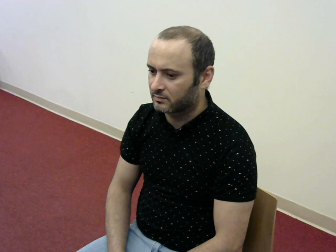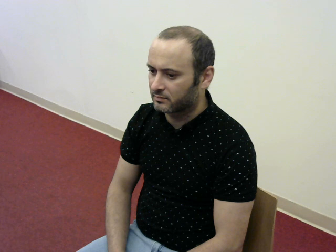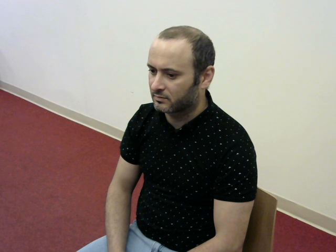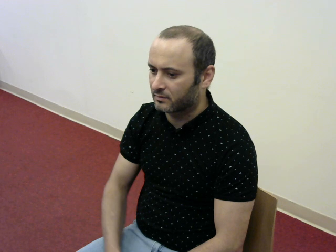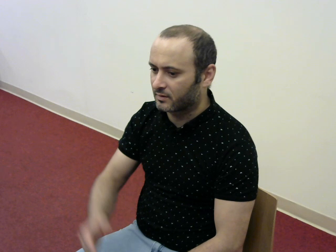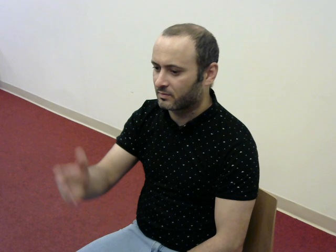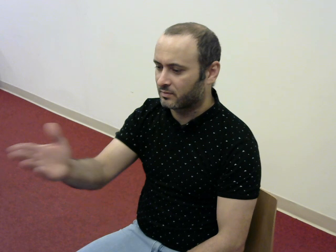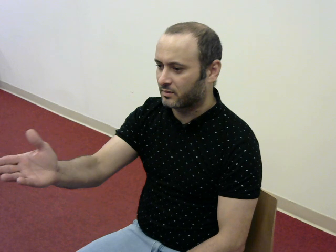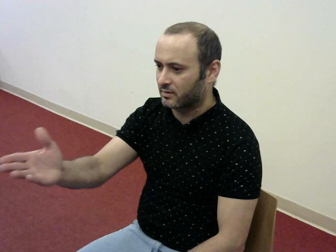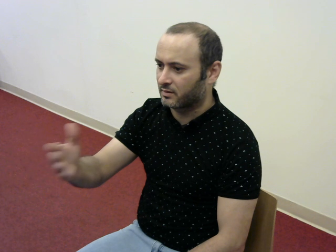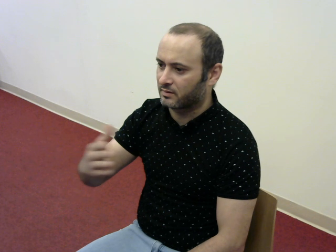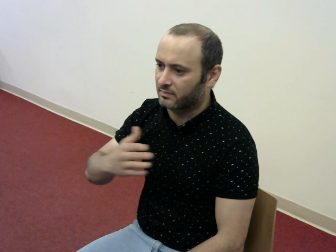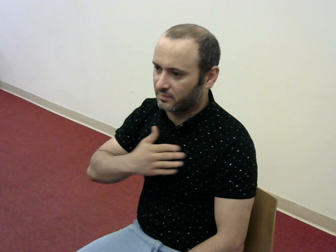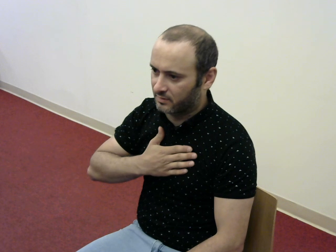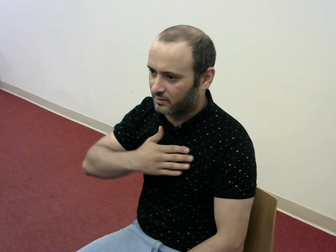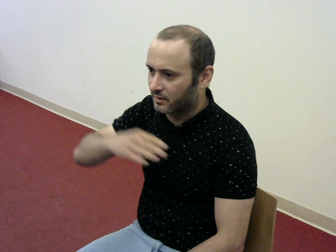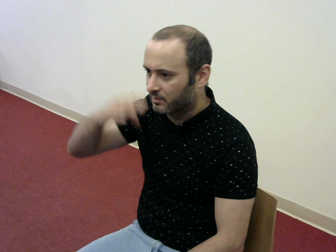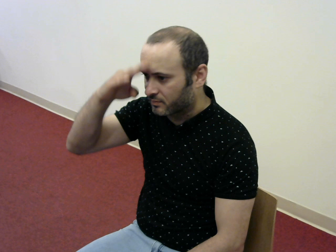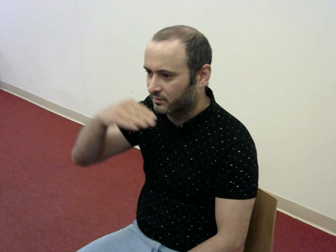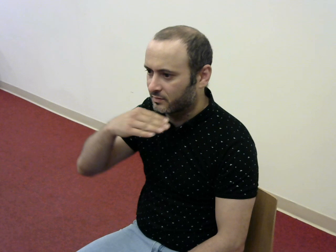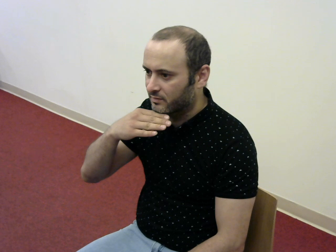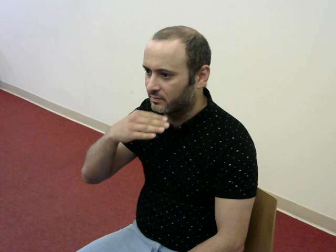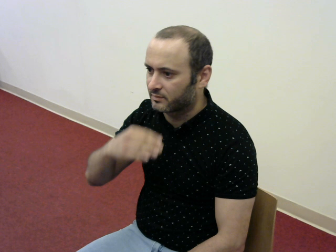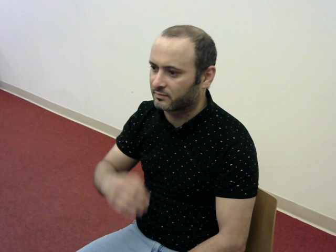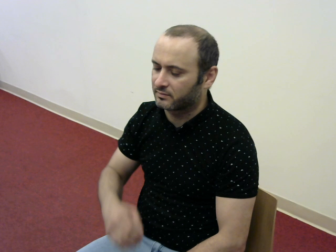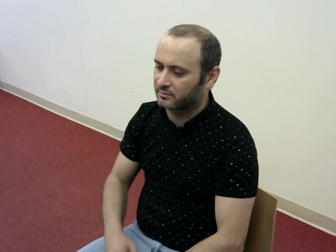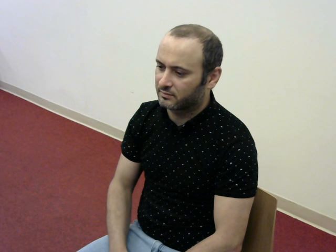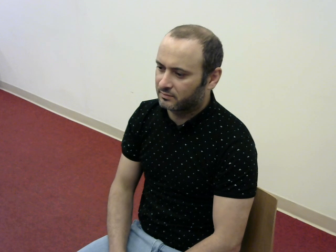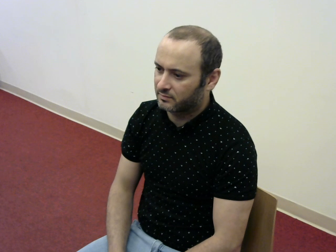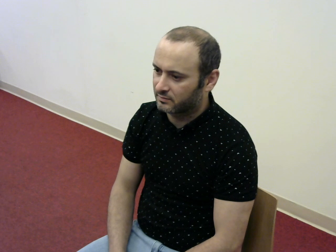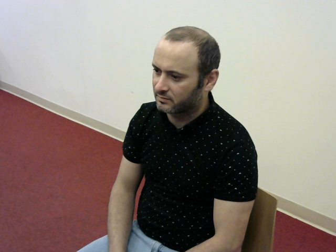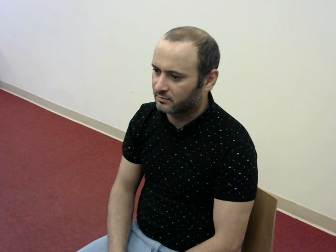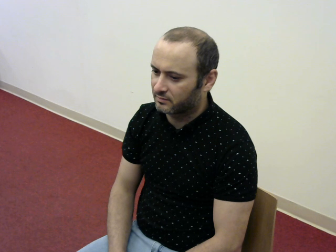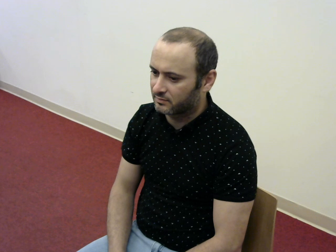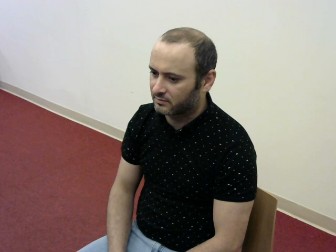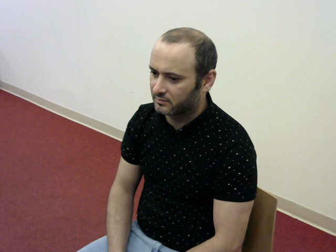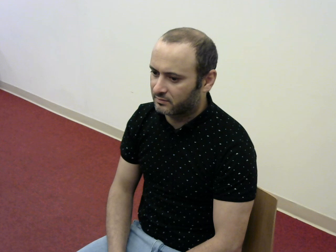Bu mənim atamdır